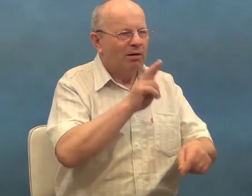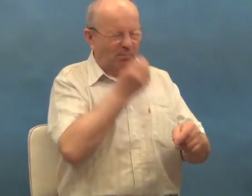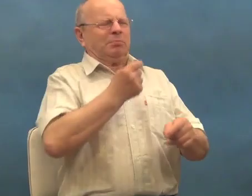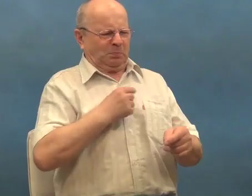Policjant to wytrzymał.